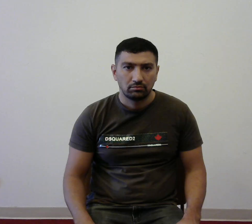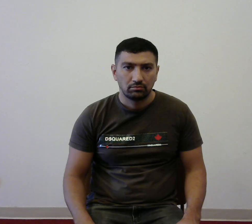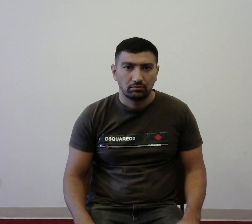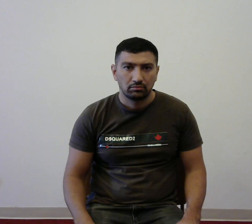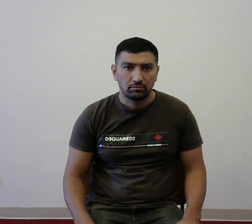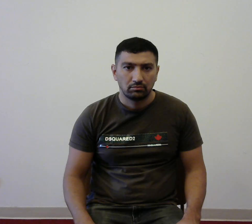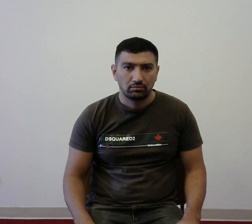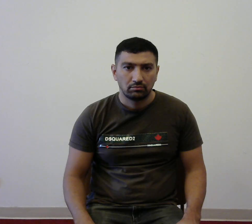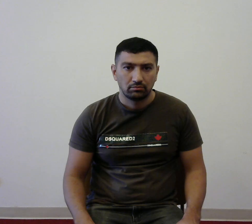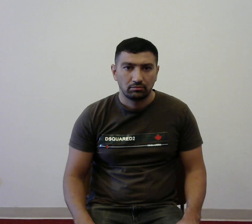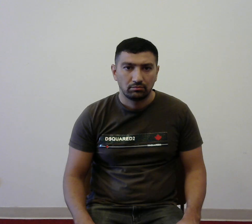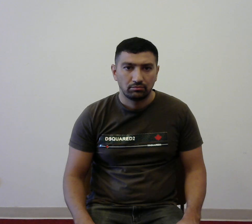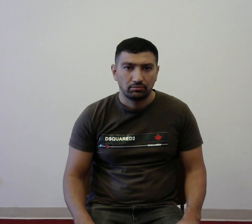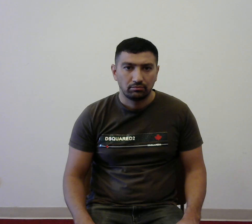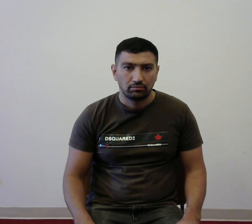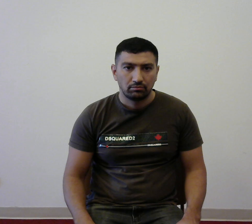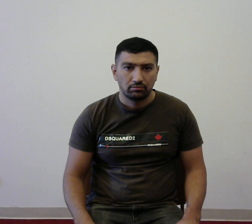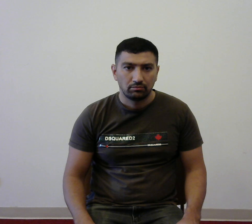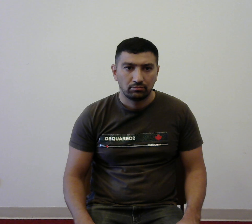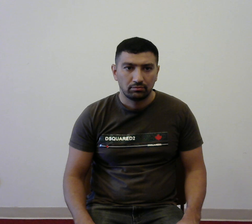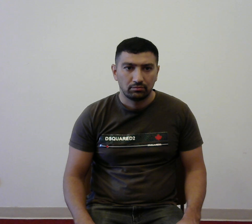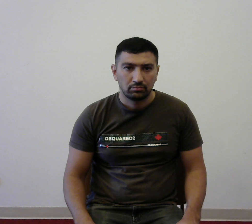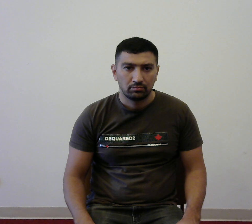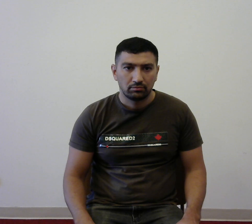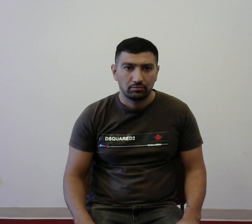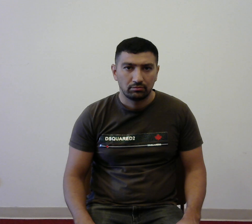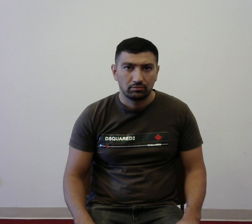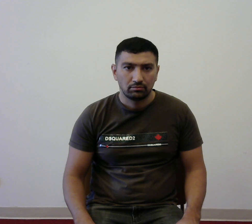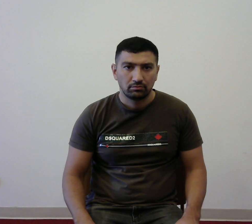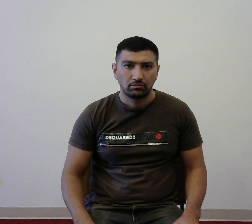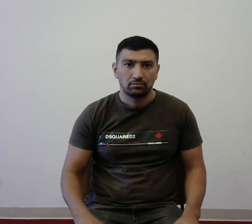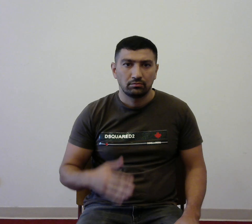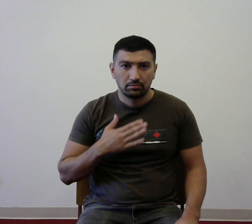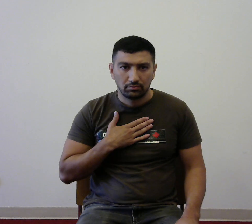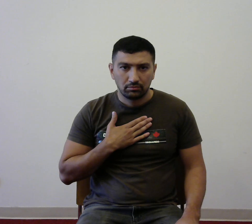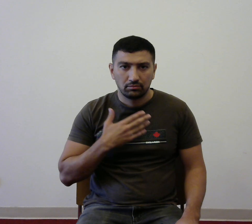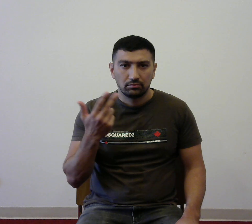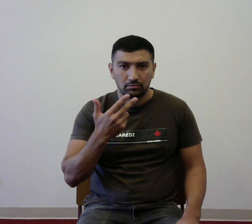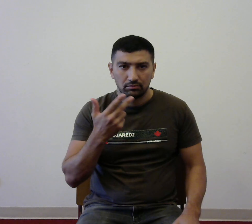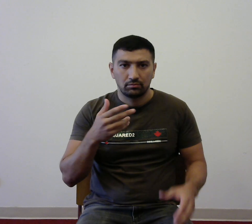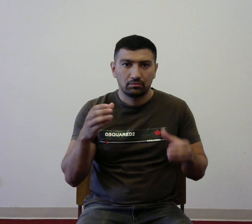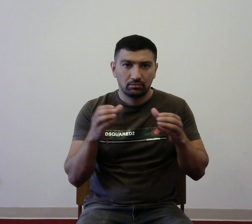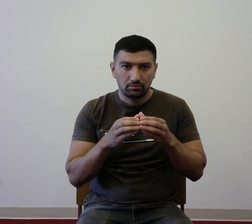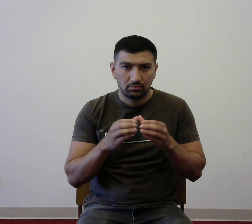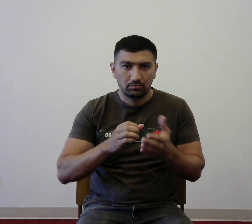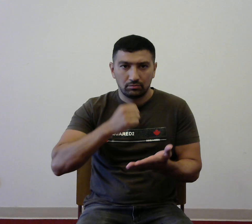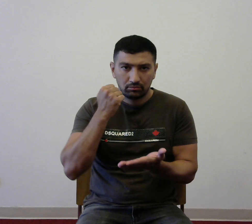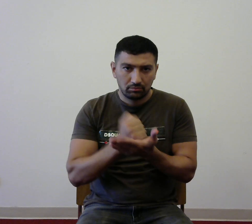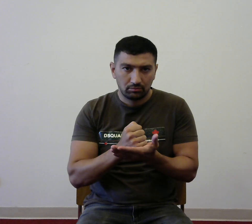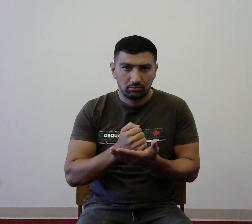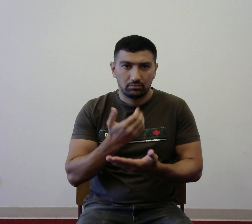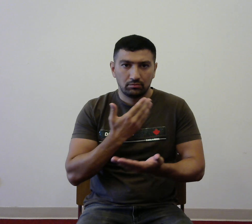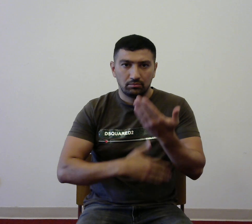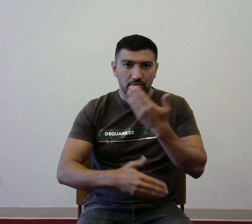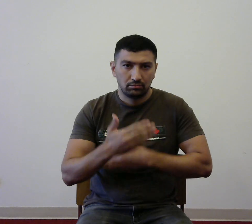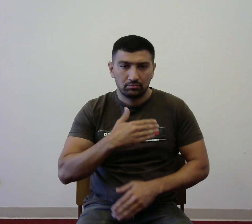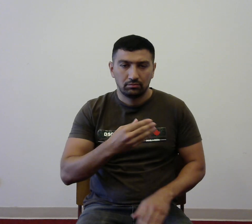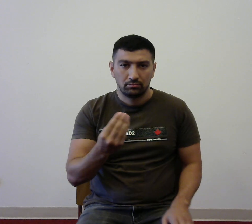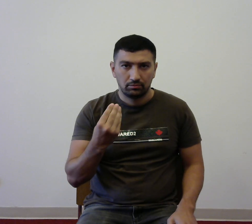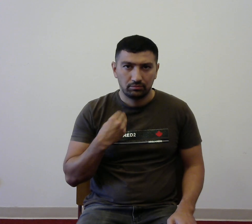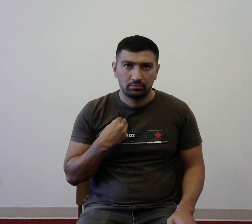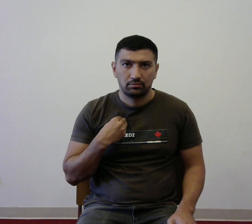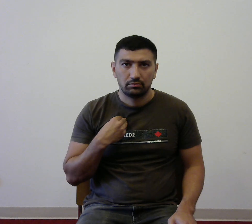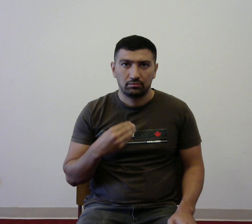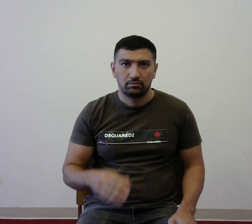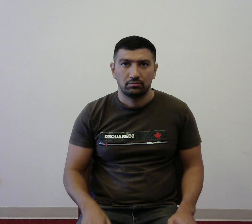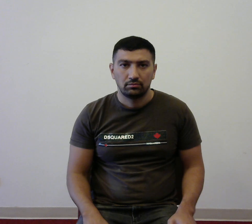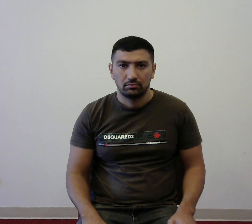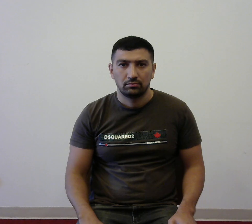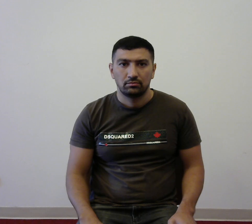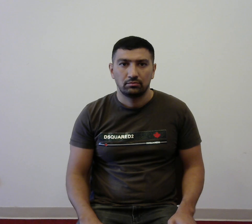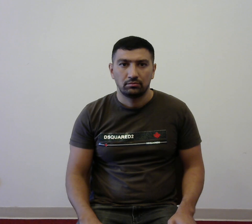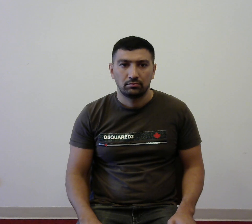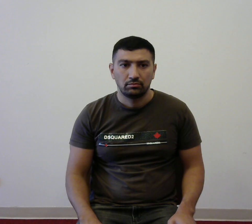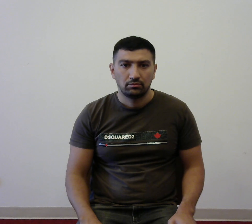Mənə III dərəcə müddətsiz əlillik verilib